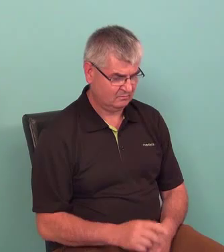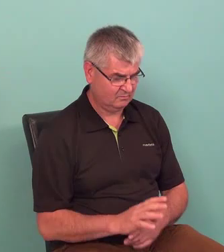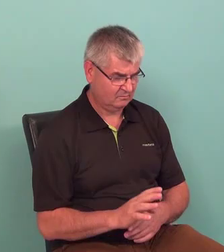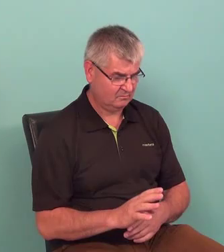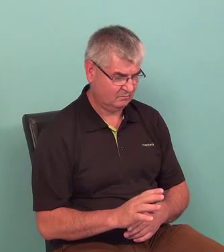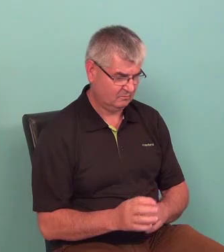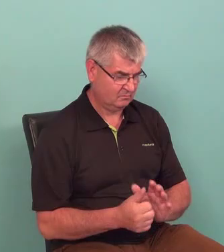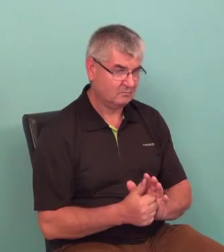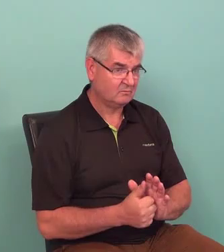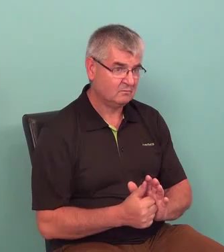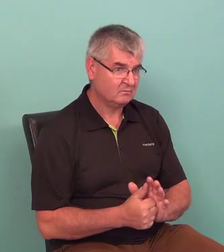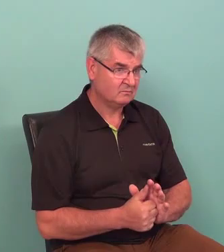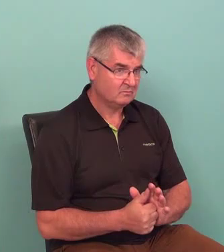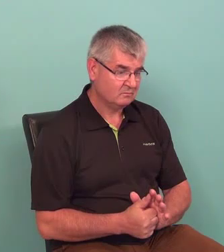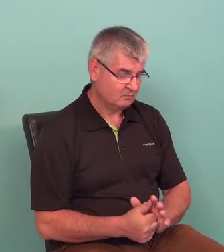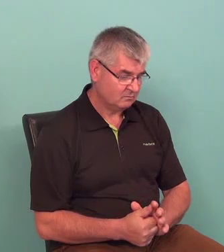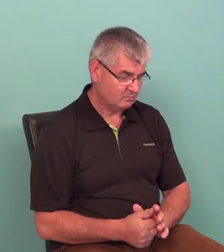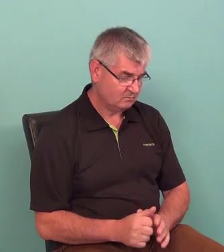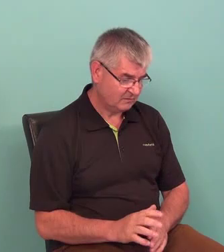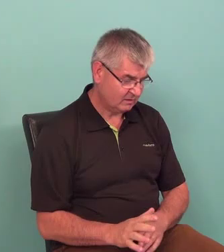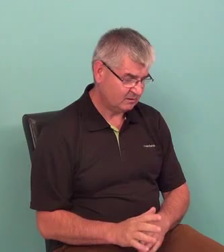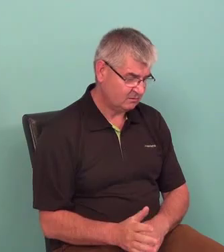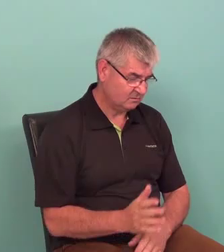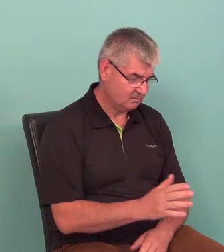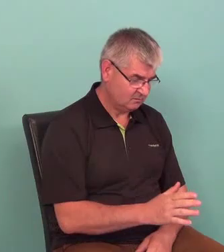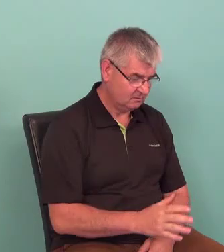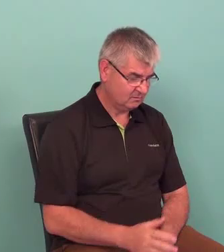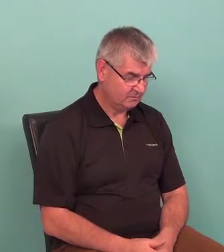Czternasta, szesnasta, piętnasta, wcześniej...